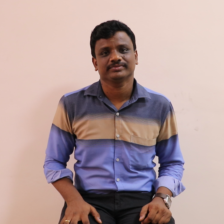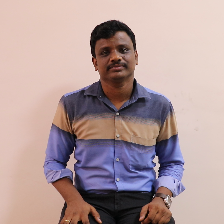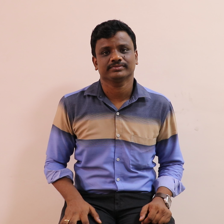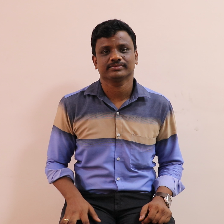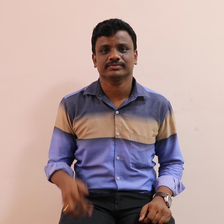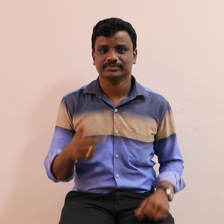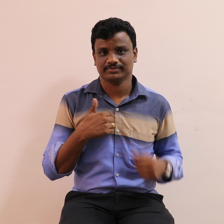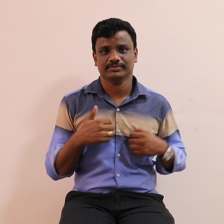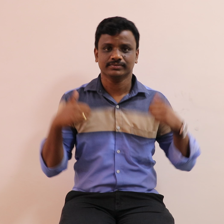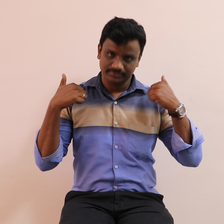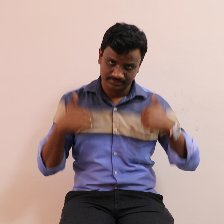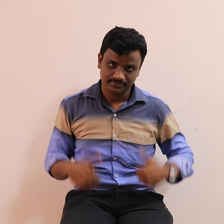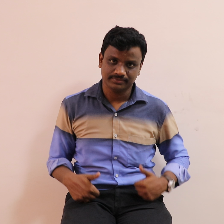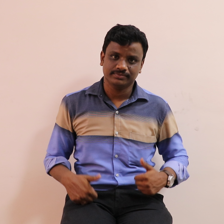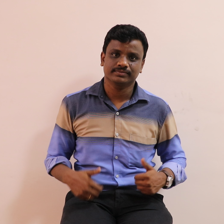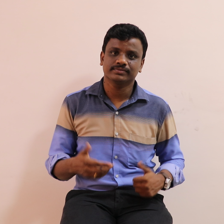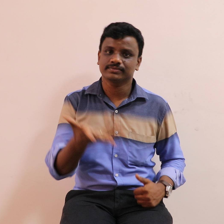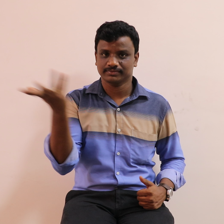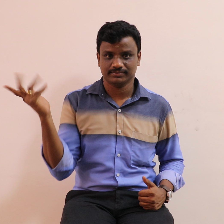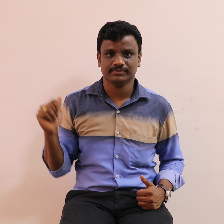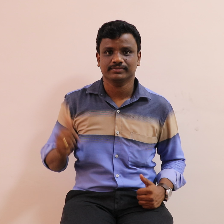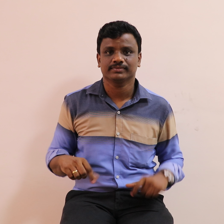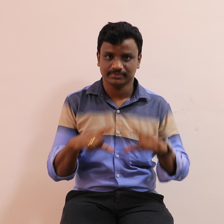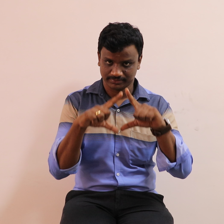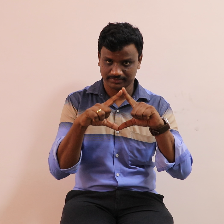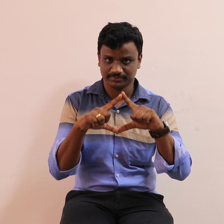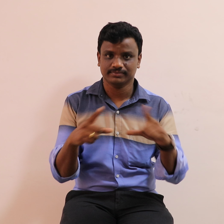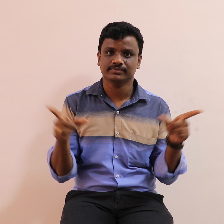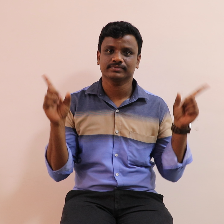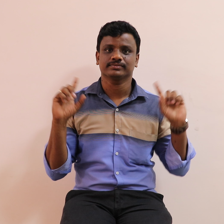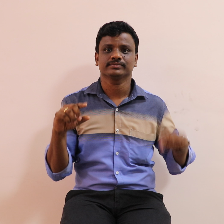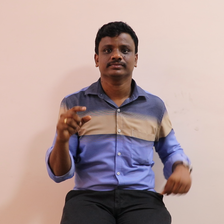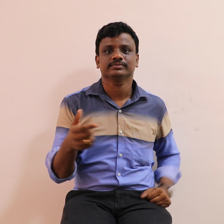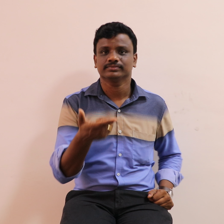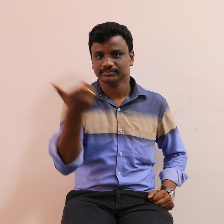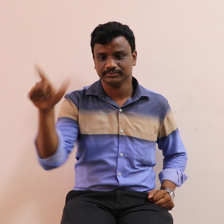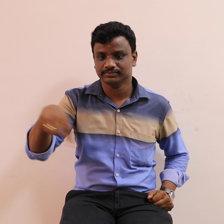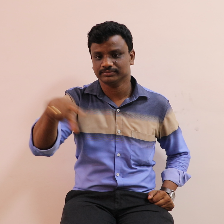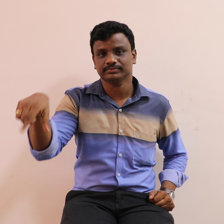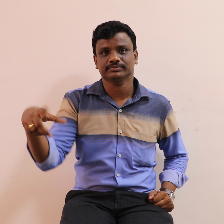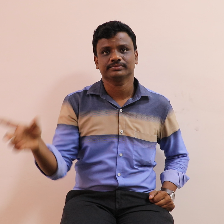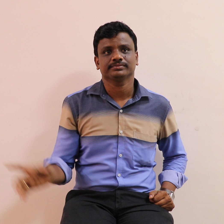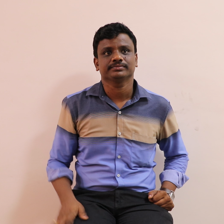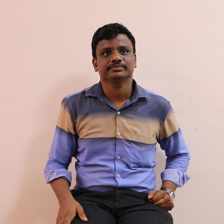i am sitting in the class